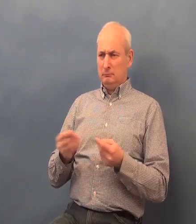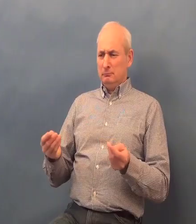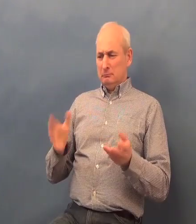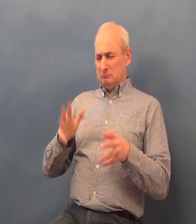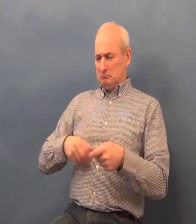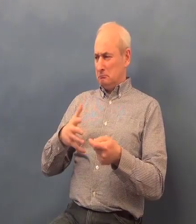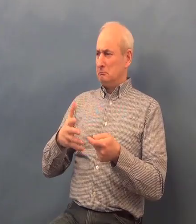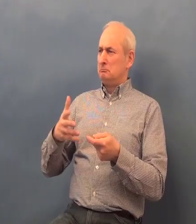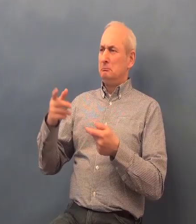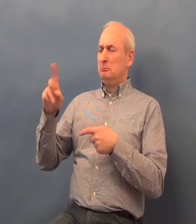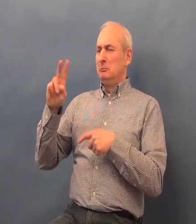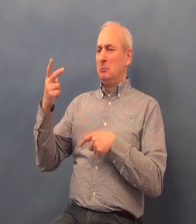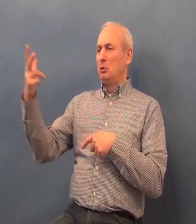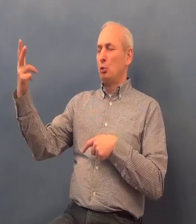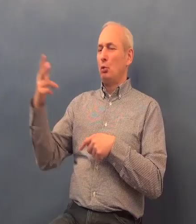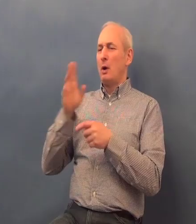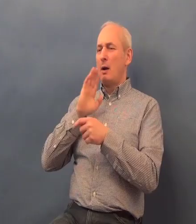Nagle w oddali widać trzech chłopców, to ci sami, którzy wcześniej pomogli.